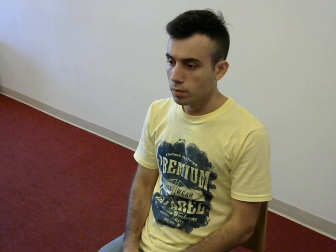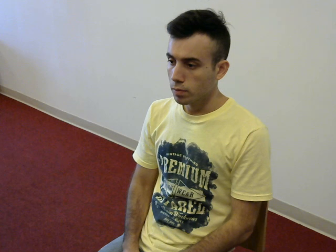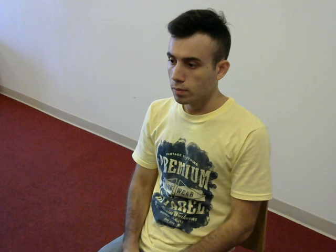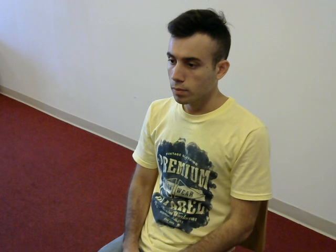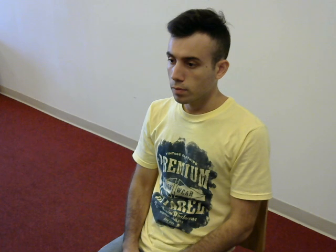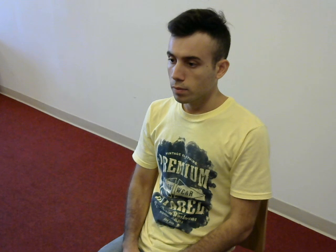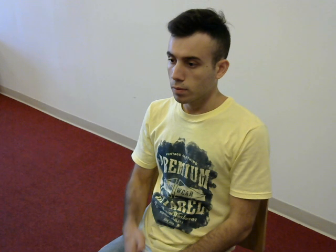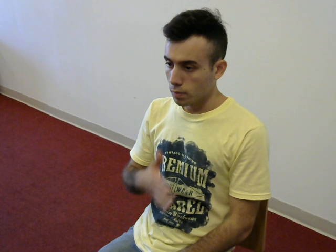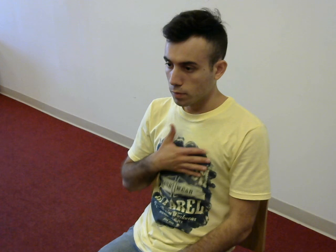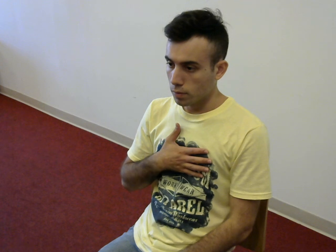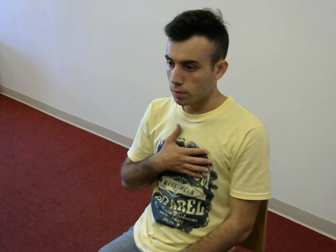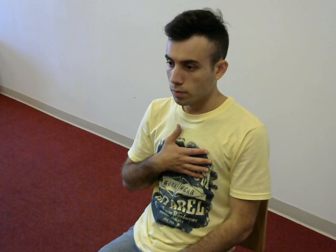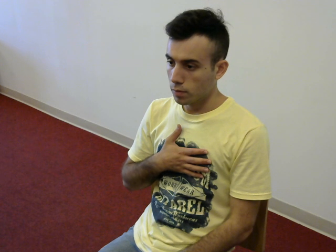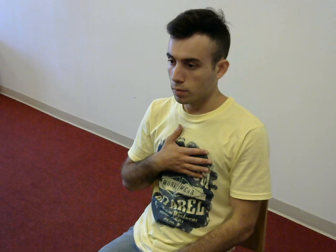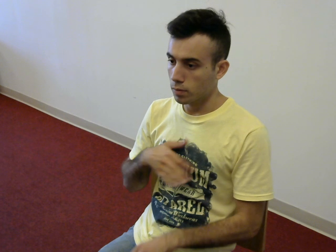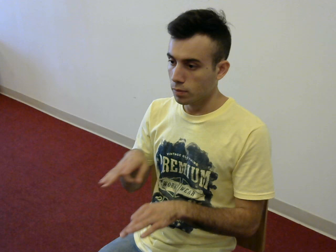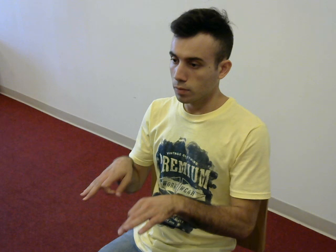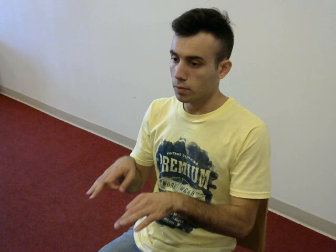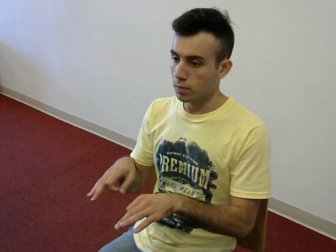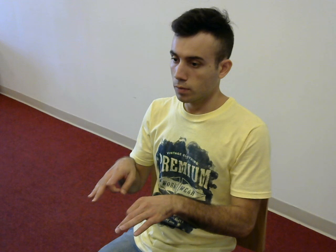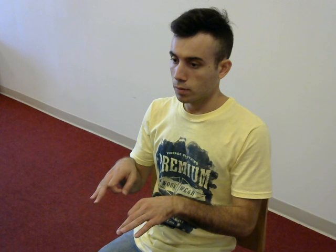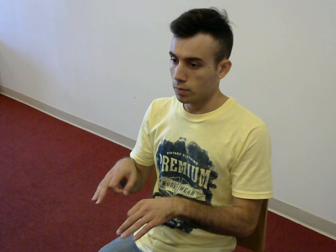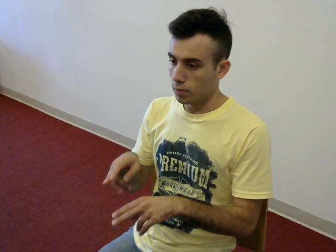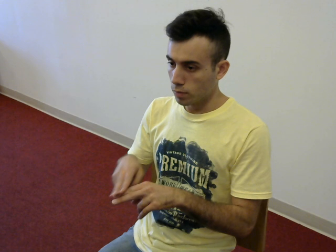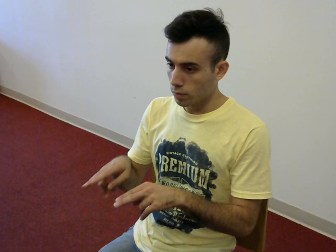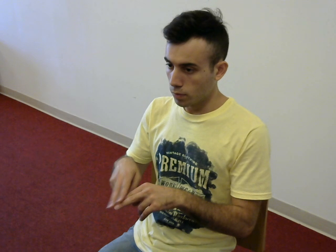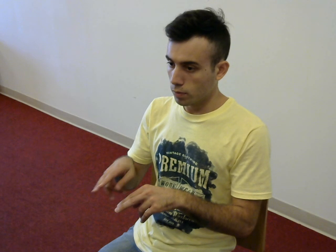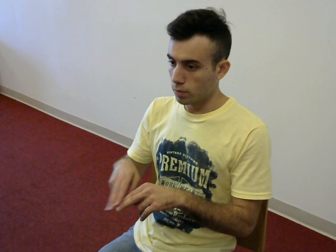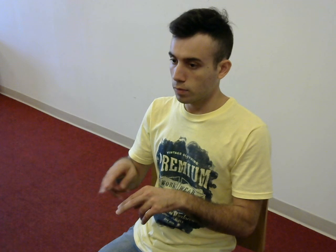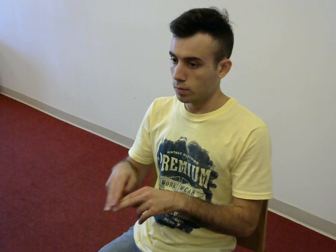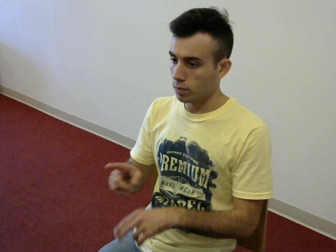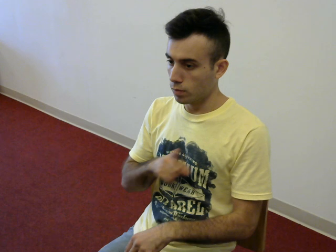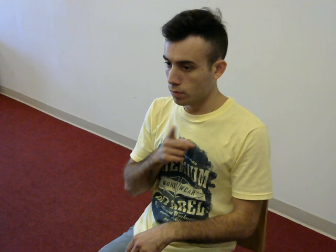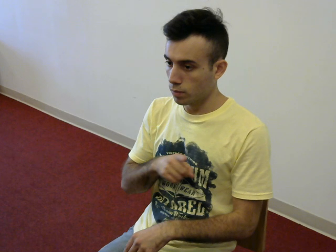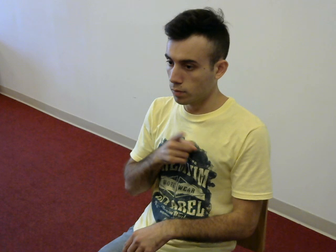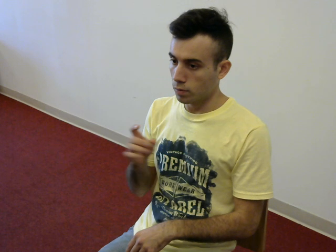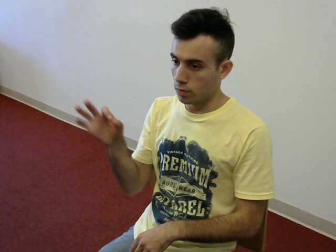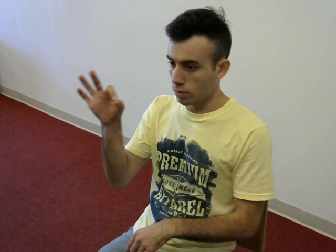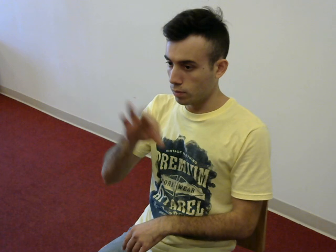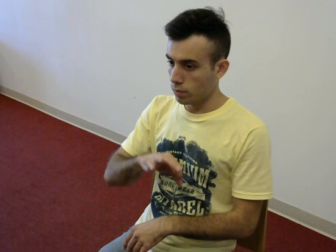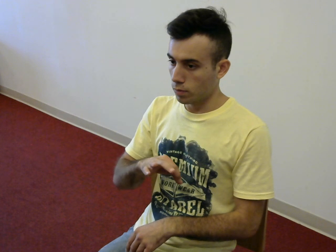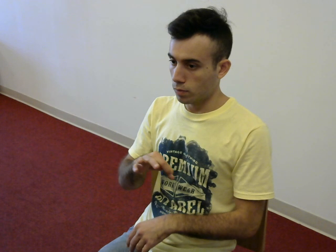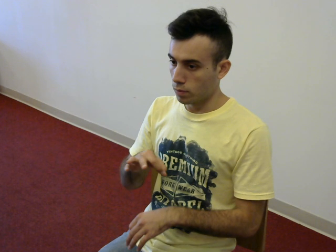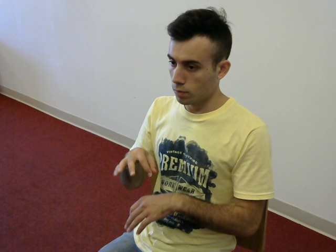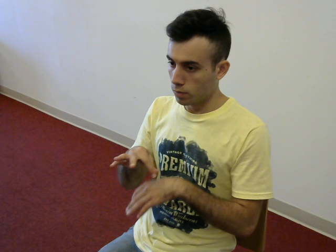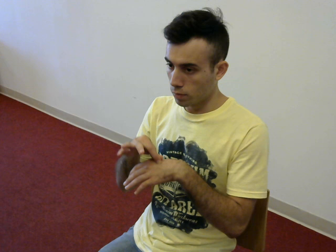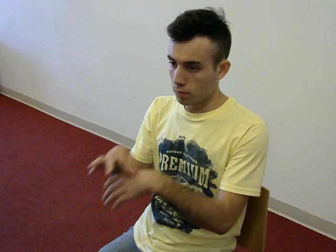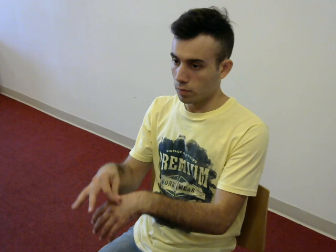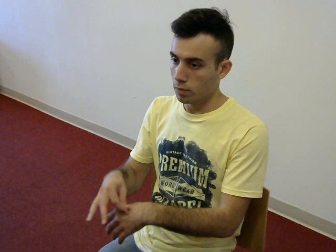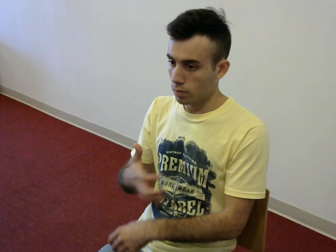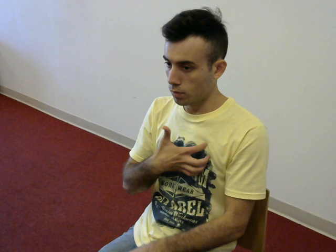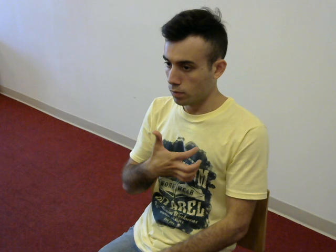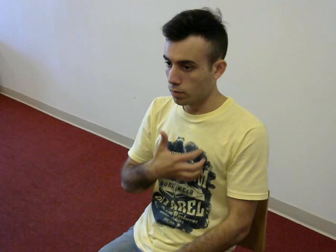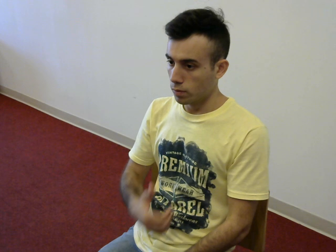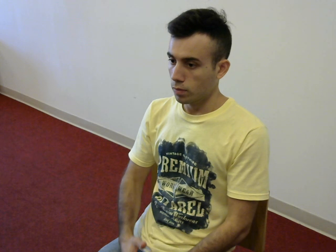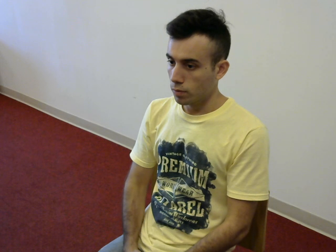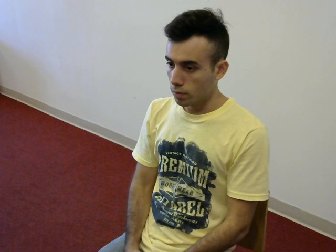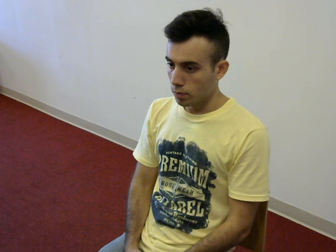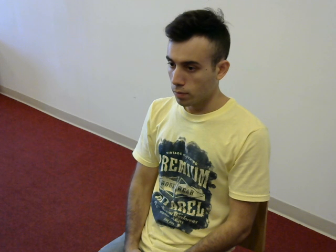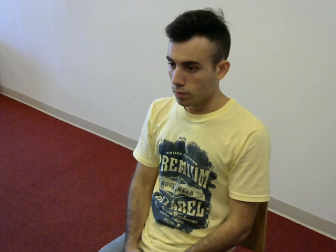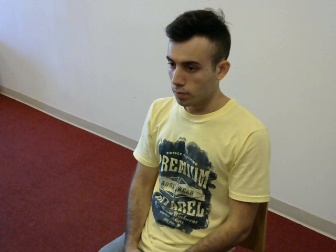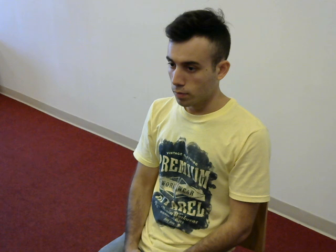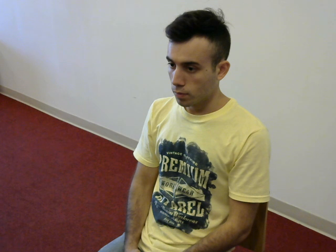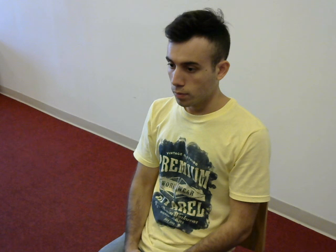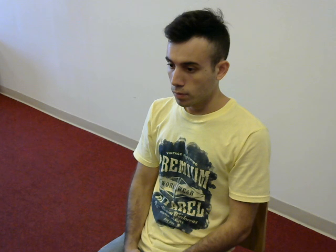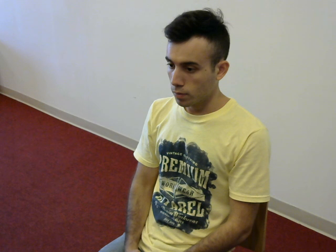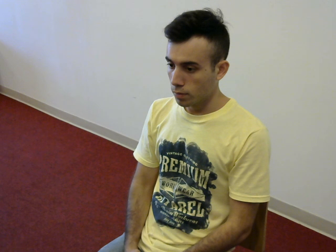Mən avtomobil təmiri üzrə təcrübə keçmək istəyirəm